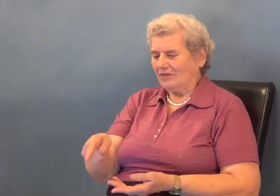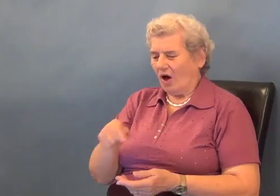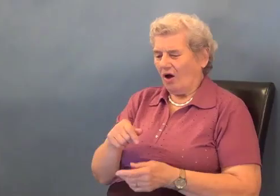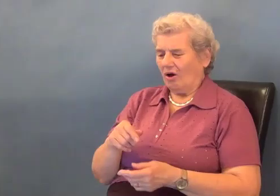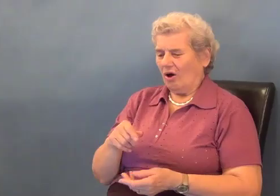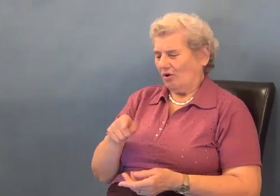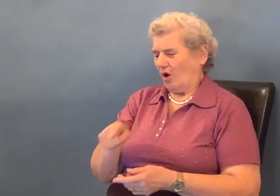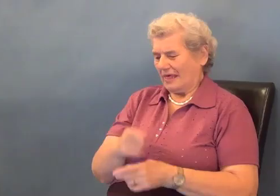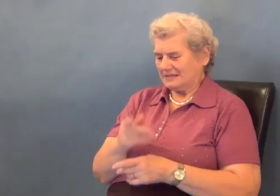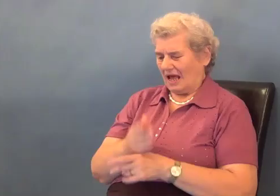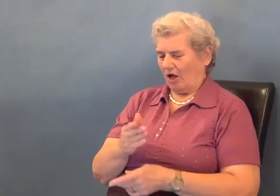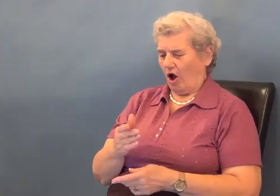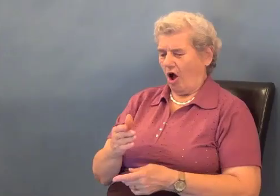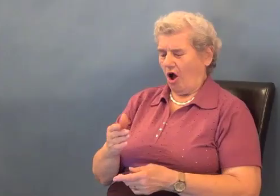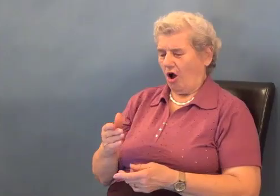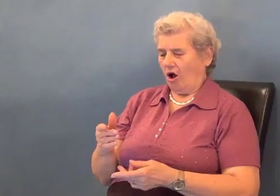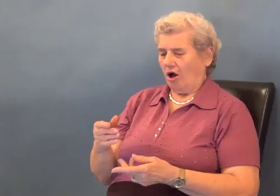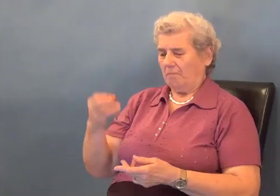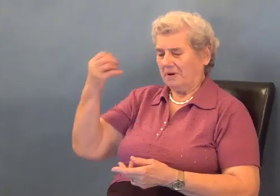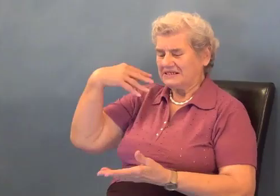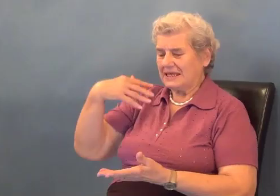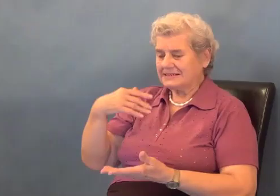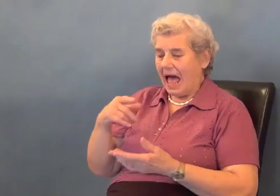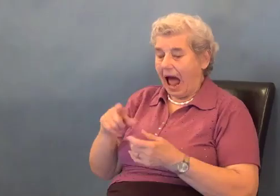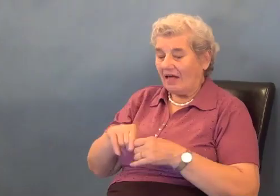Ale to... to jest tylko prysznic.